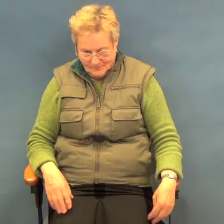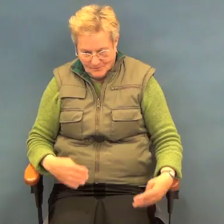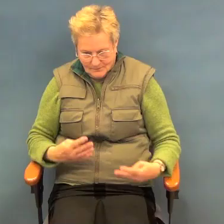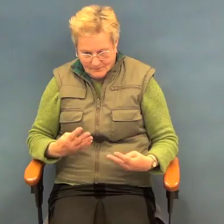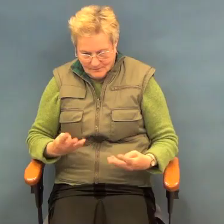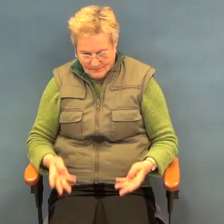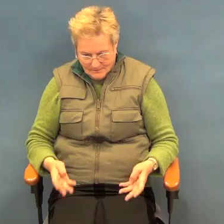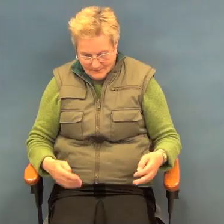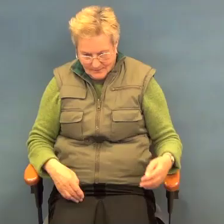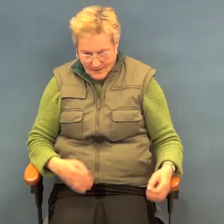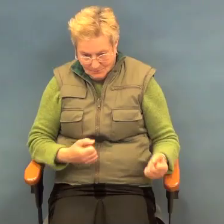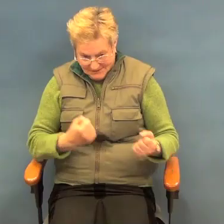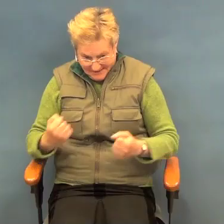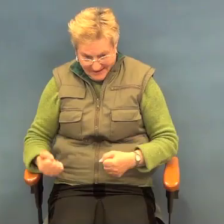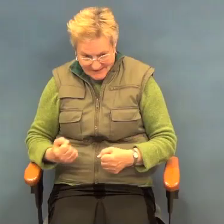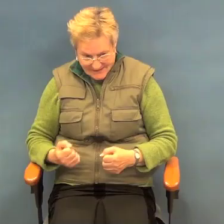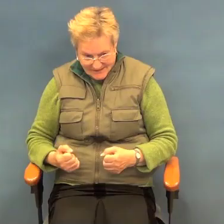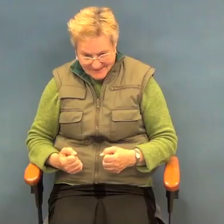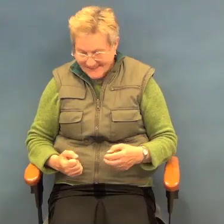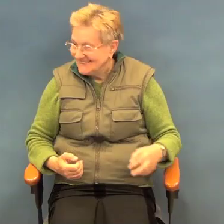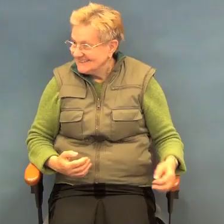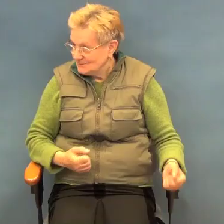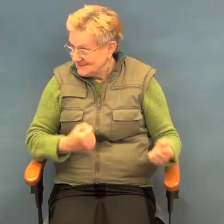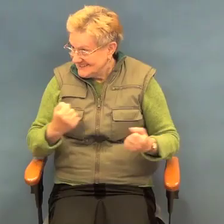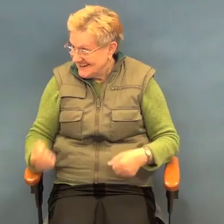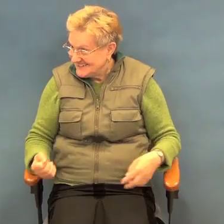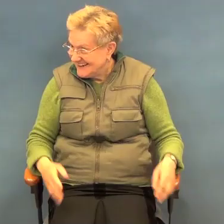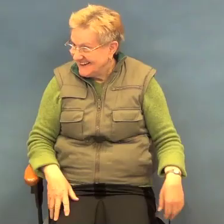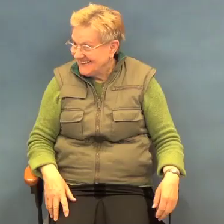Płot przewrócił się... Przeniesiony?